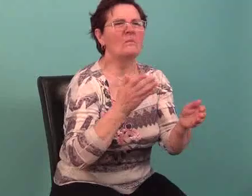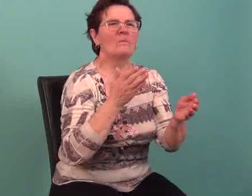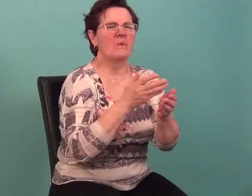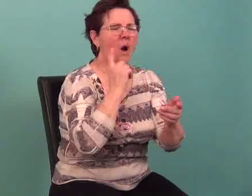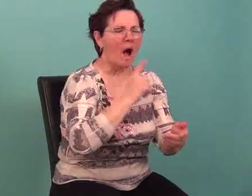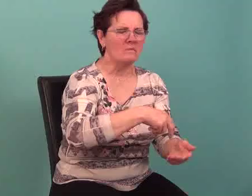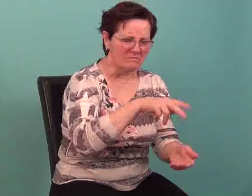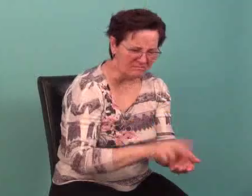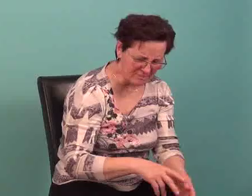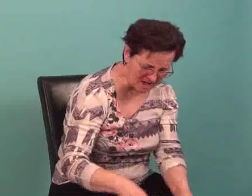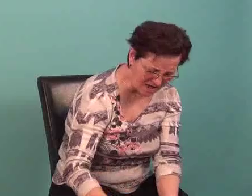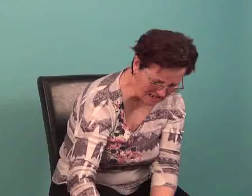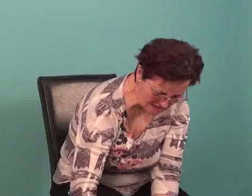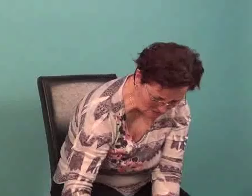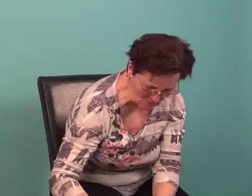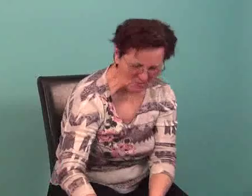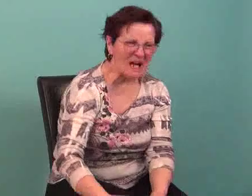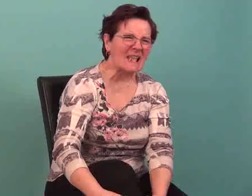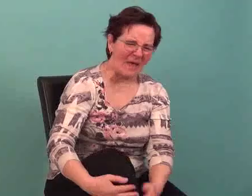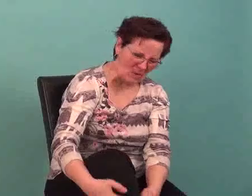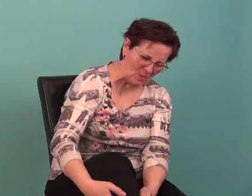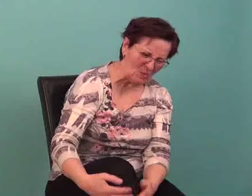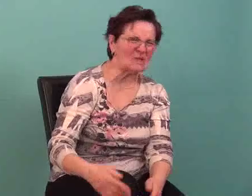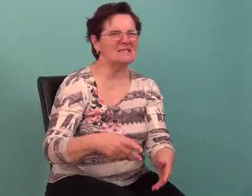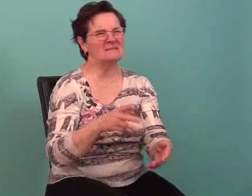Ten chłopiec, co się przewrócił, miał obolałą nogę.